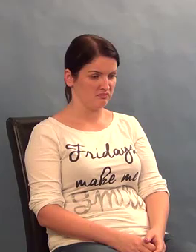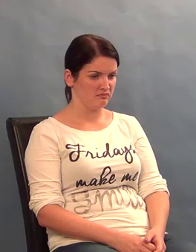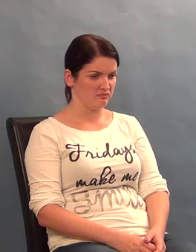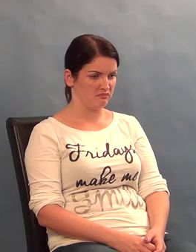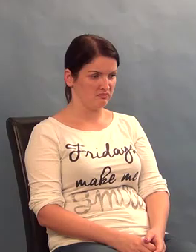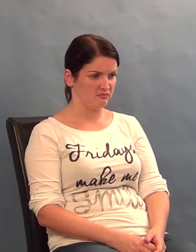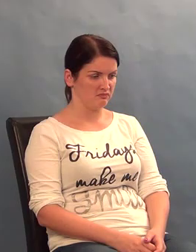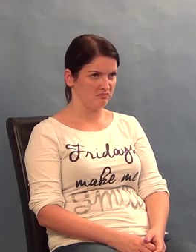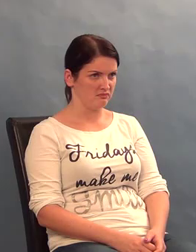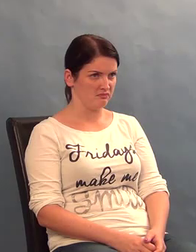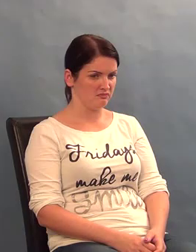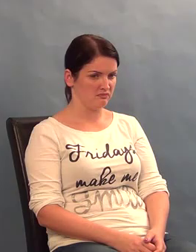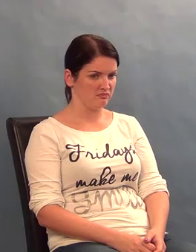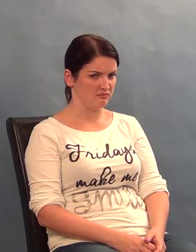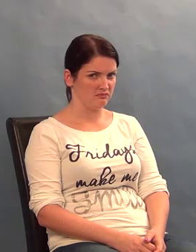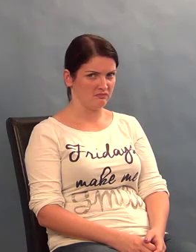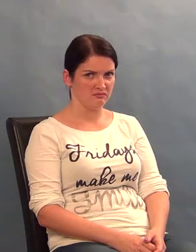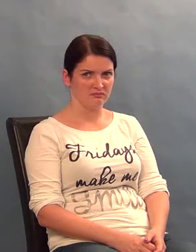Powinny być dodane pasy dla pieszych, a nie ma, więc jak?